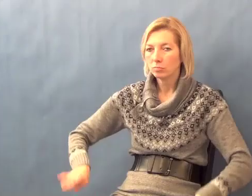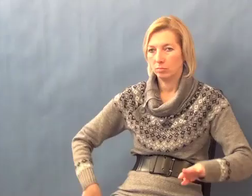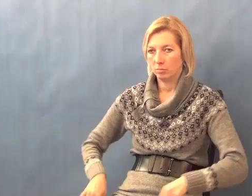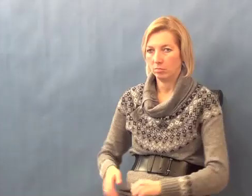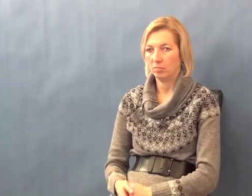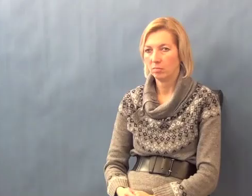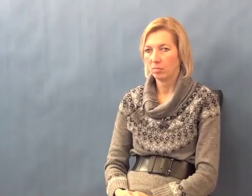Iść osobno.